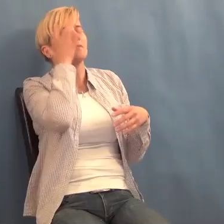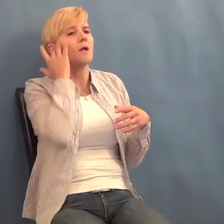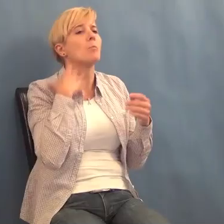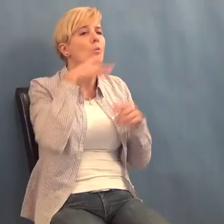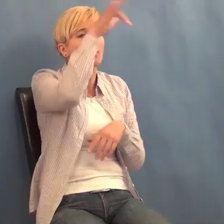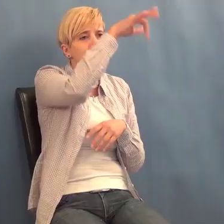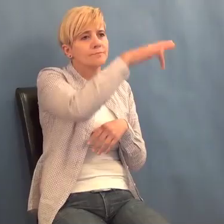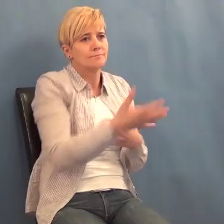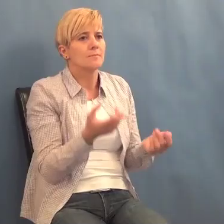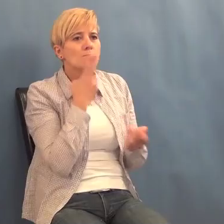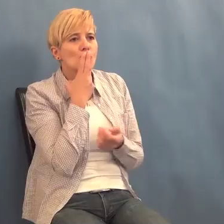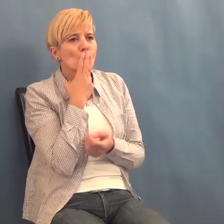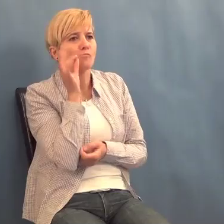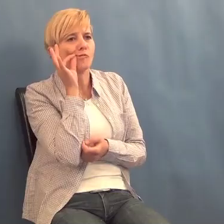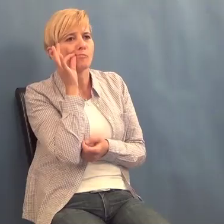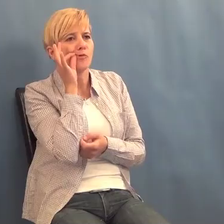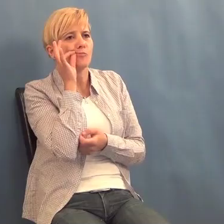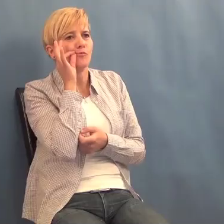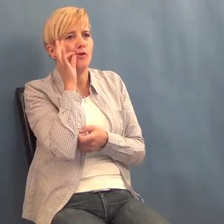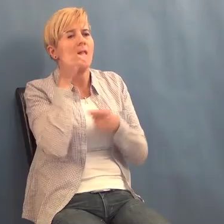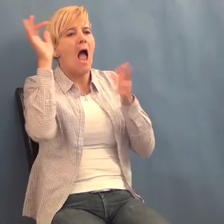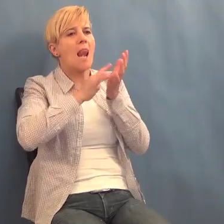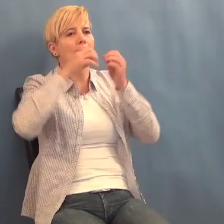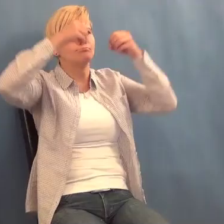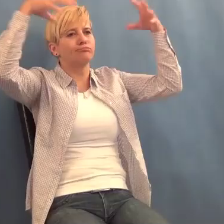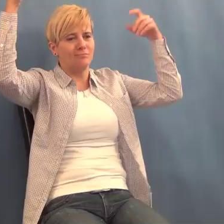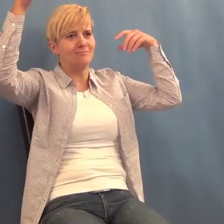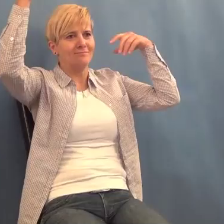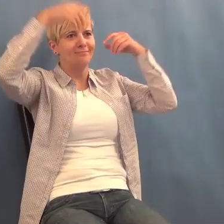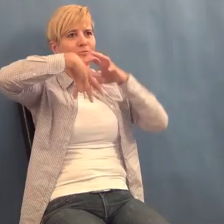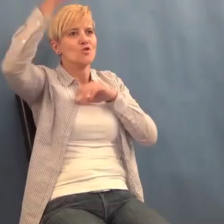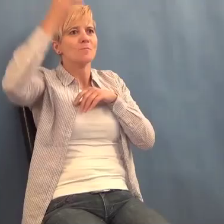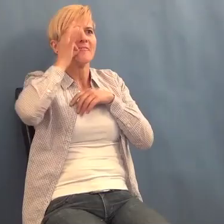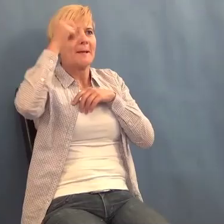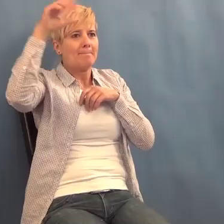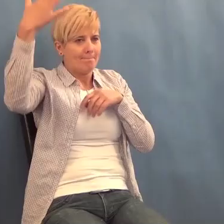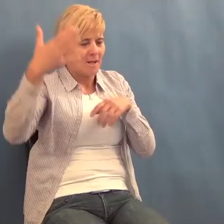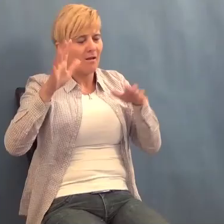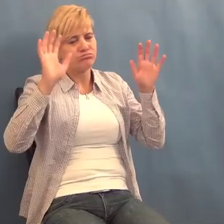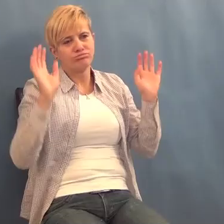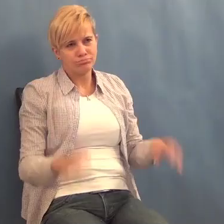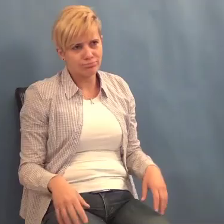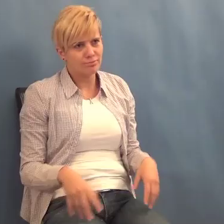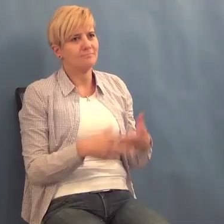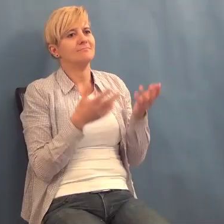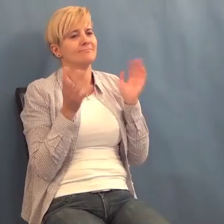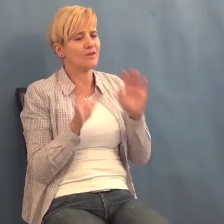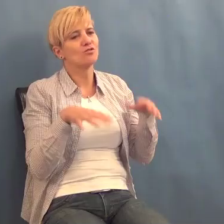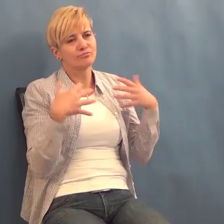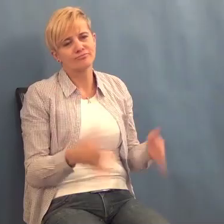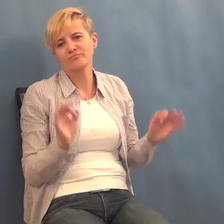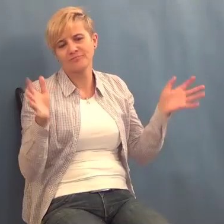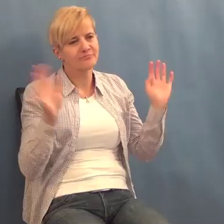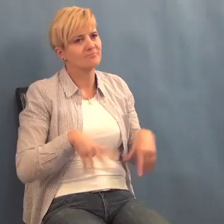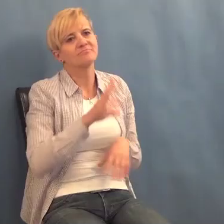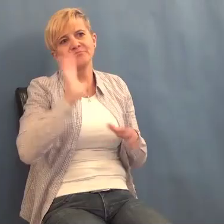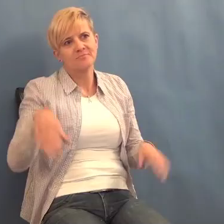W środku ktoś palił papierosy, czujnik dymu włączył alarm, a tu proszę, no więc nic, jest w porządku, odchodzą.